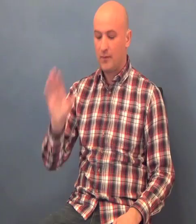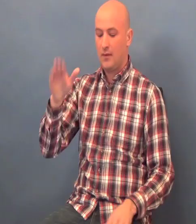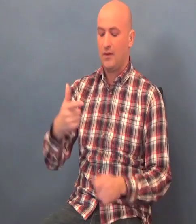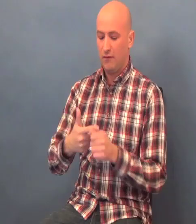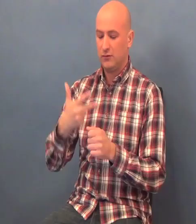Dwudziesty trzeci.